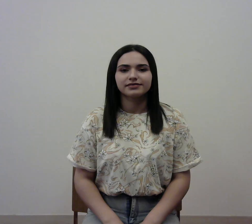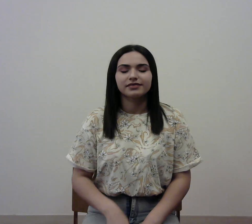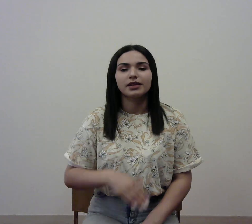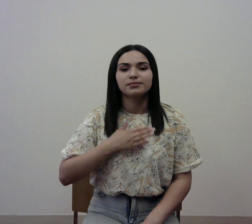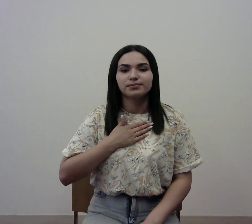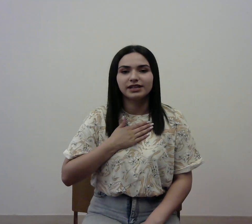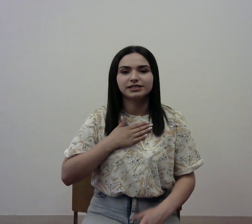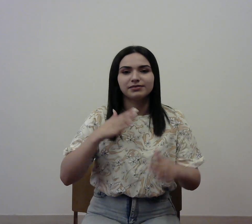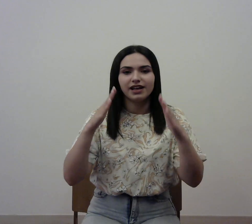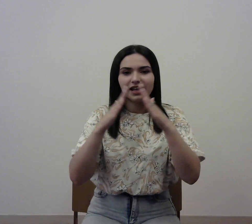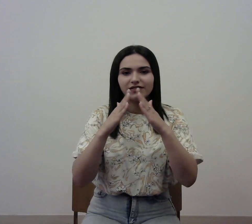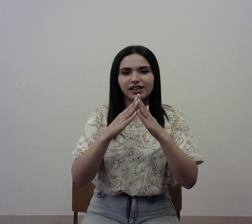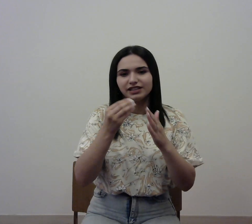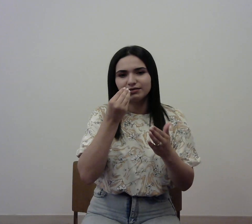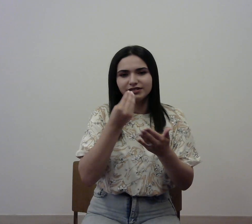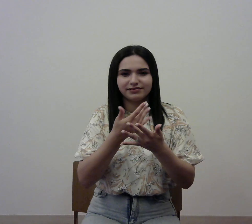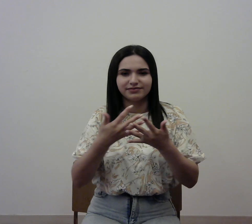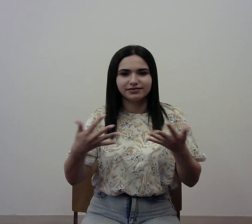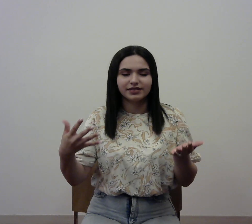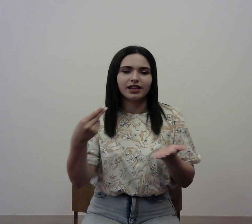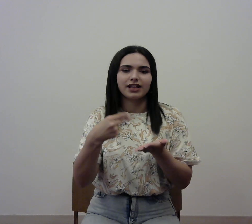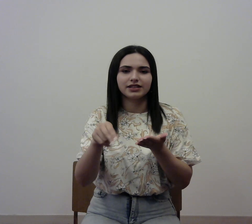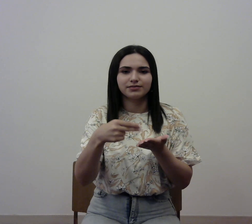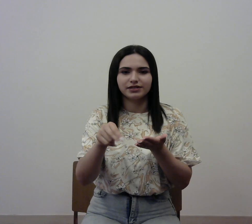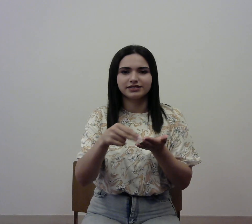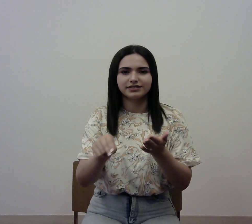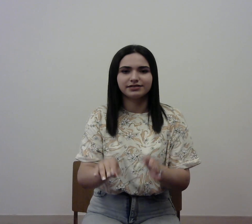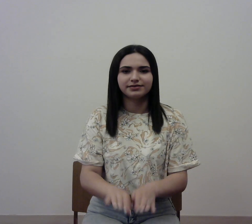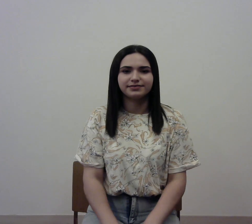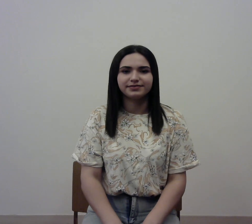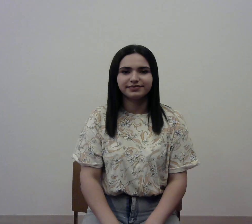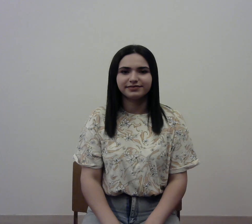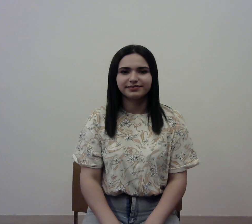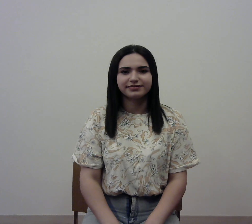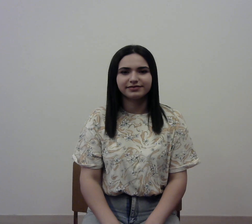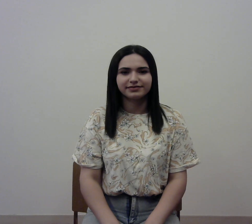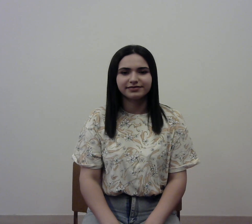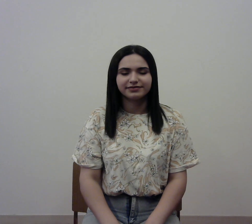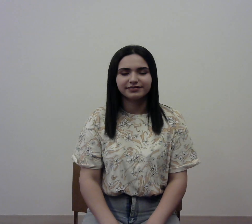Mən evə ərzaq almalıyam